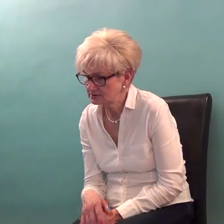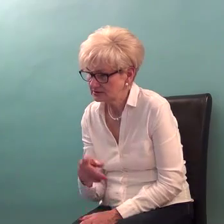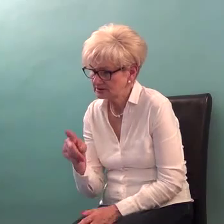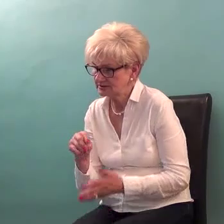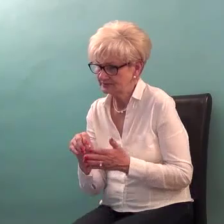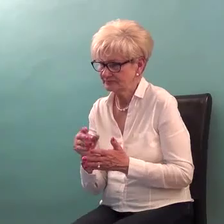Tam jest napisane.